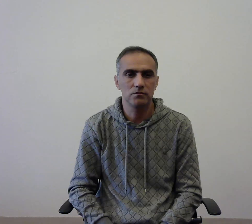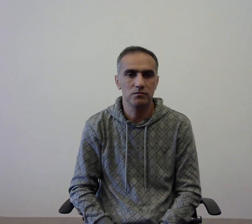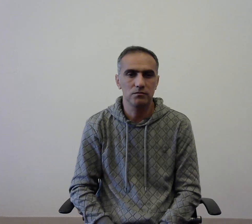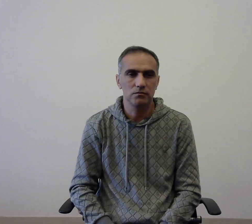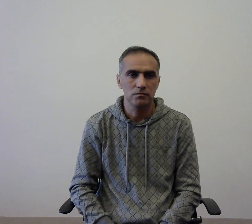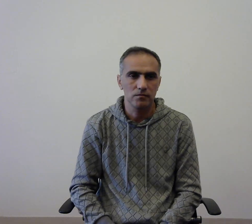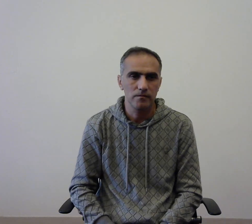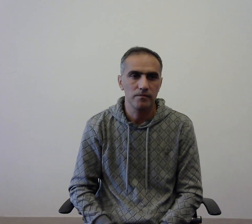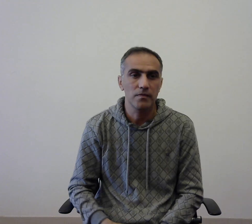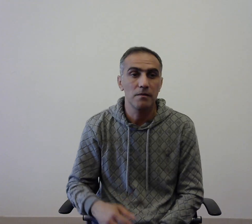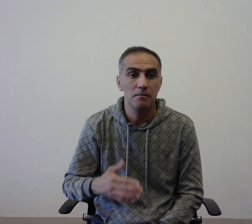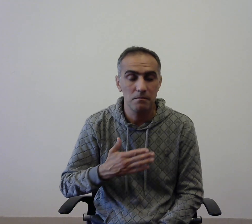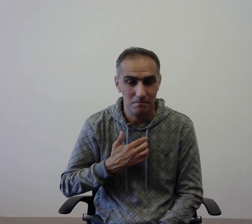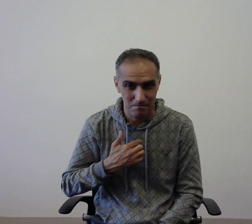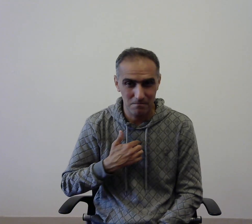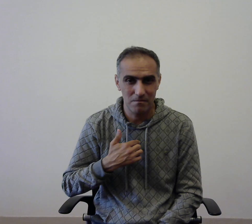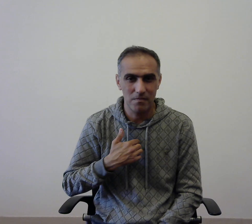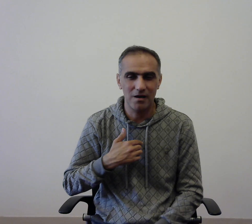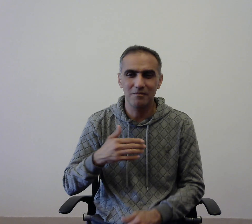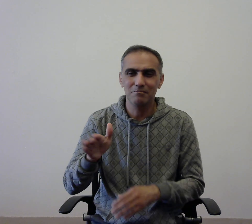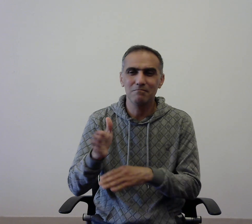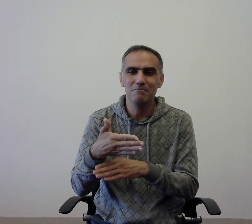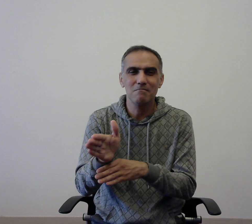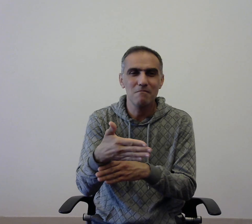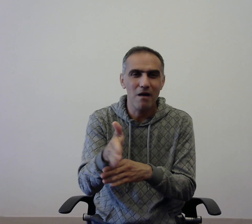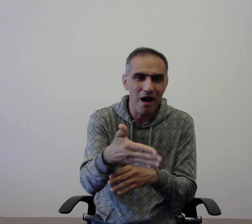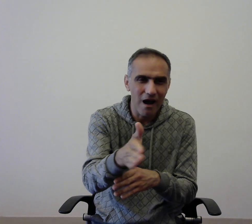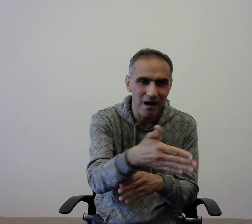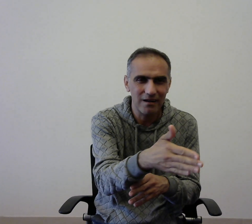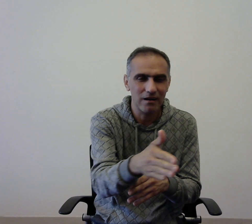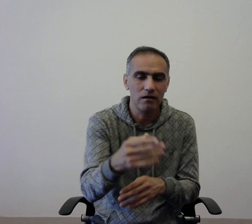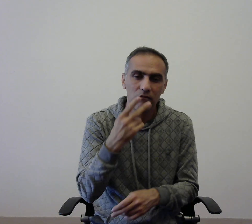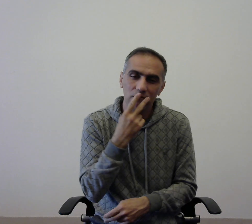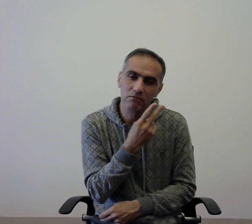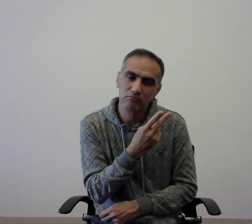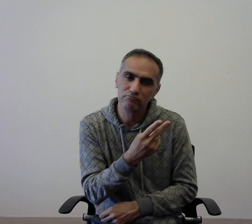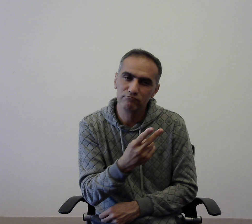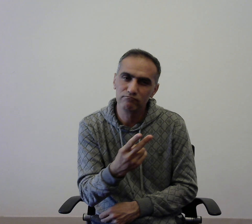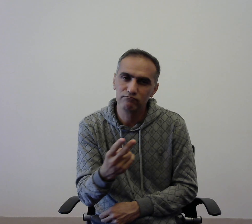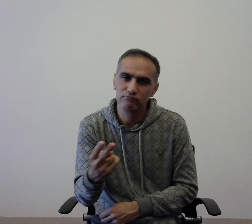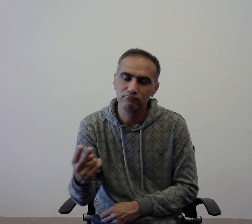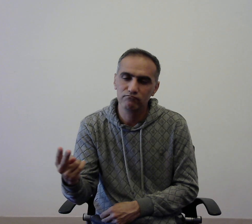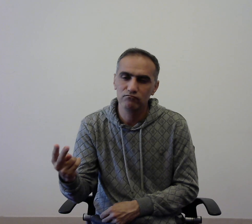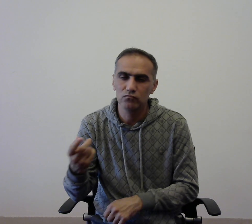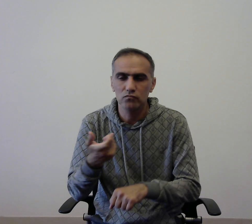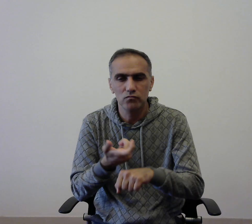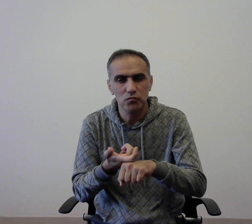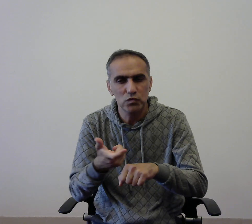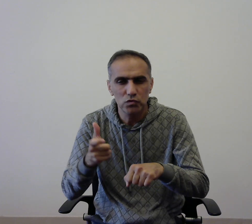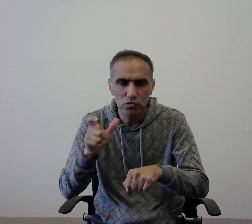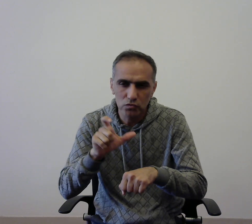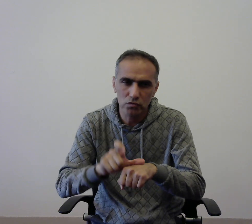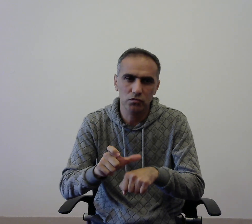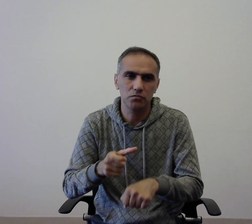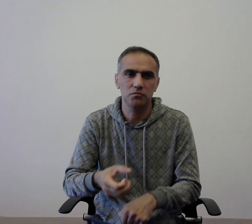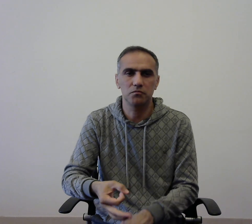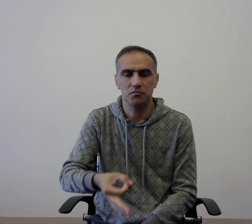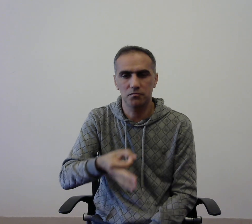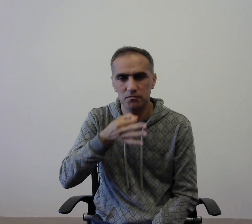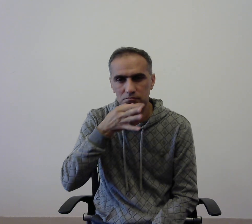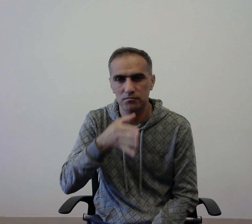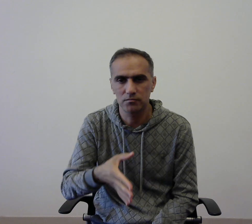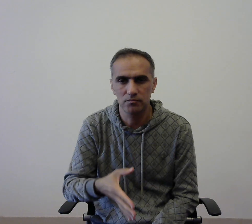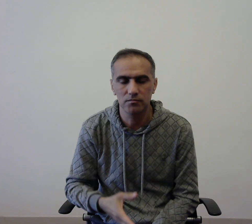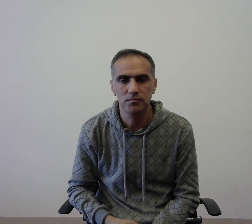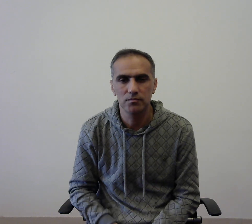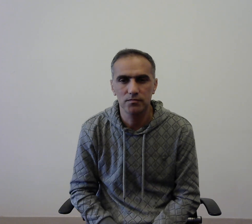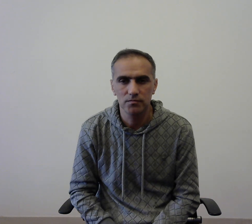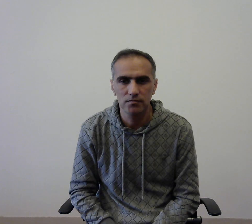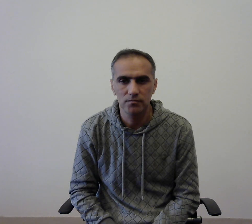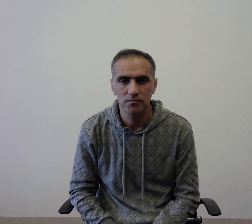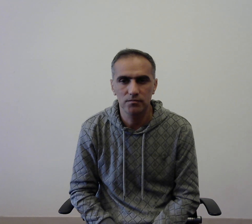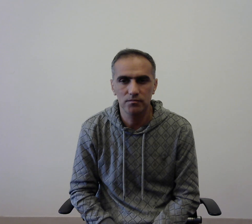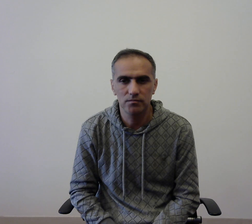Mənim balıqlara baxmaqdan çox xoşum gəlir